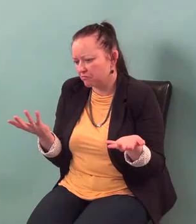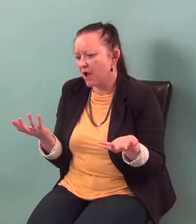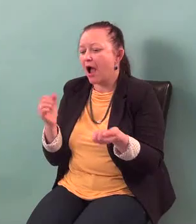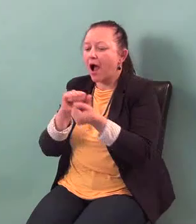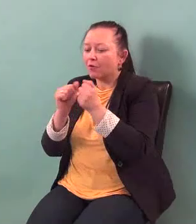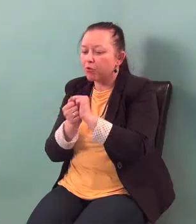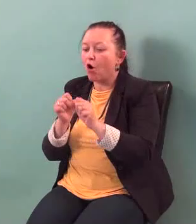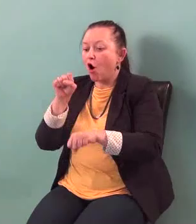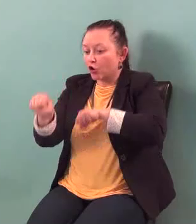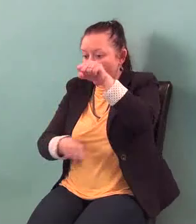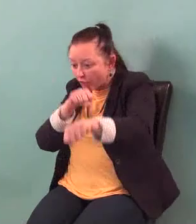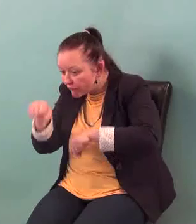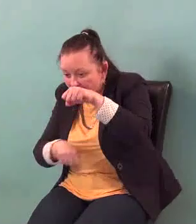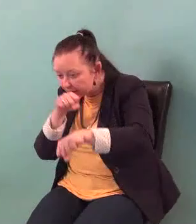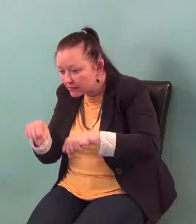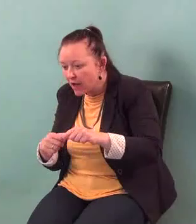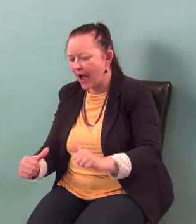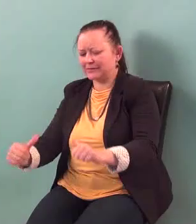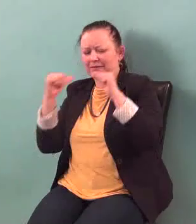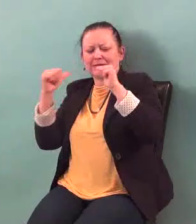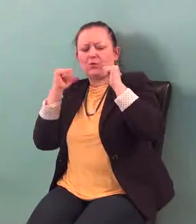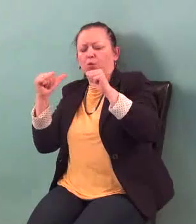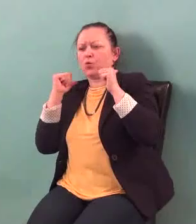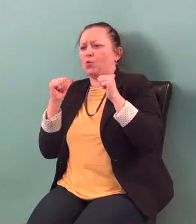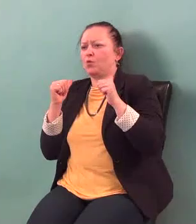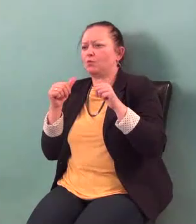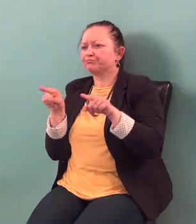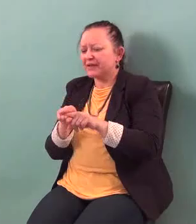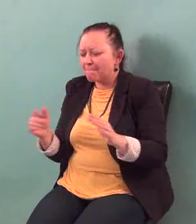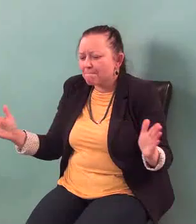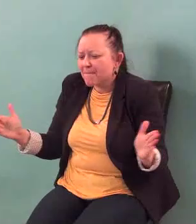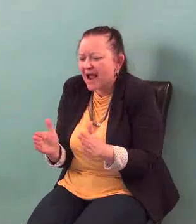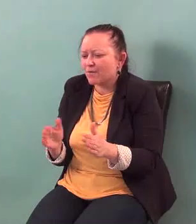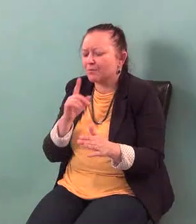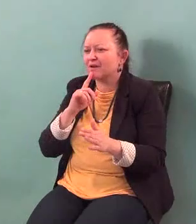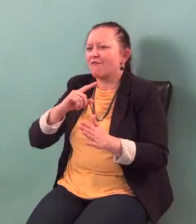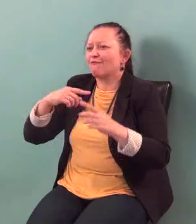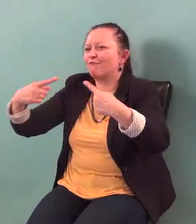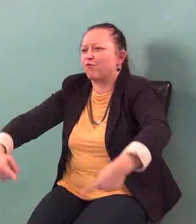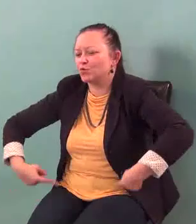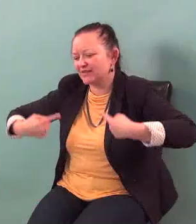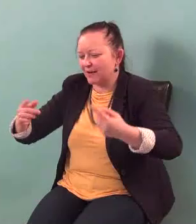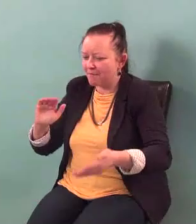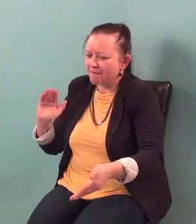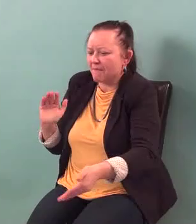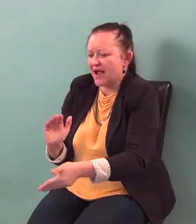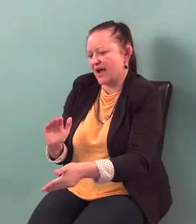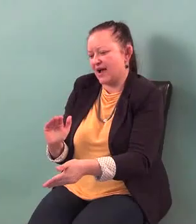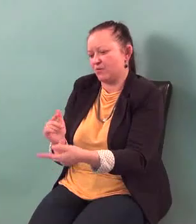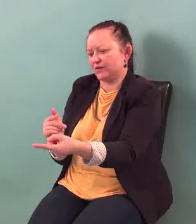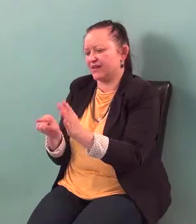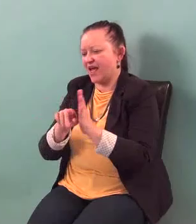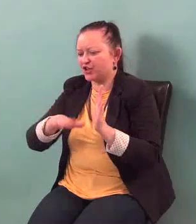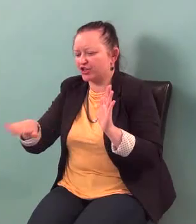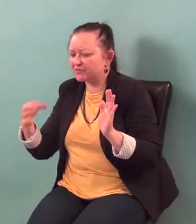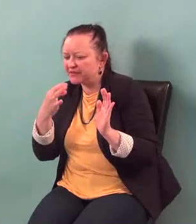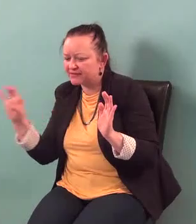Albo rower który ciągnie za sobą specjalny mały wózek dla dzieci.